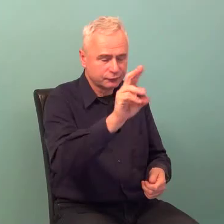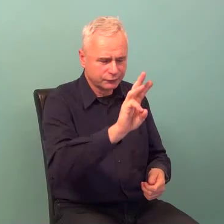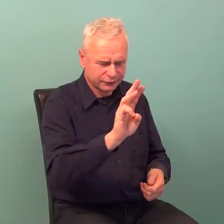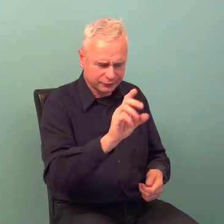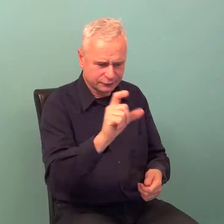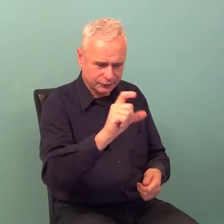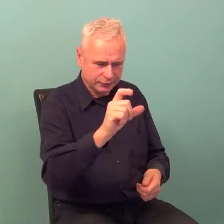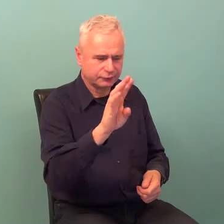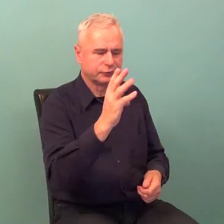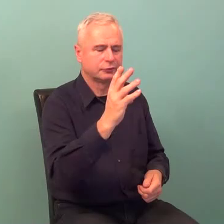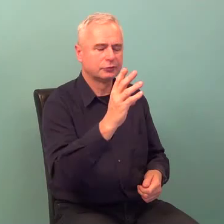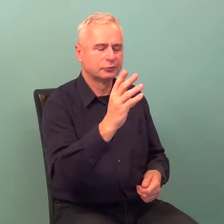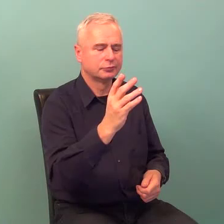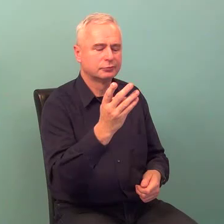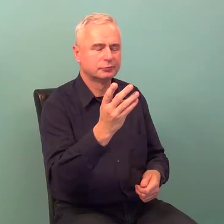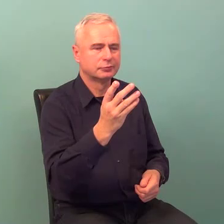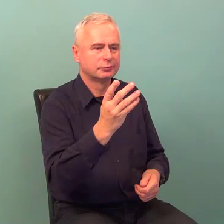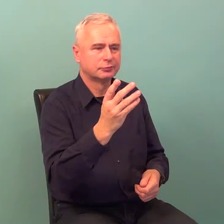Czwartek, czwartego...